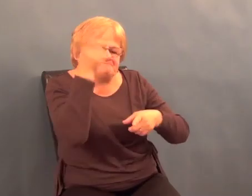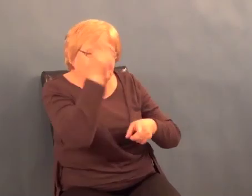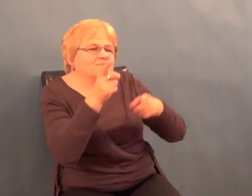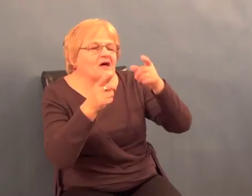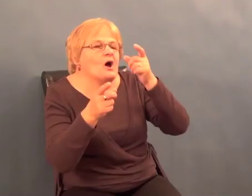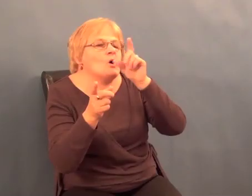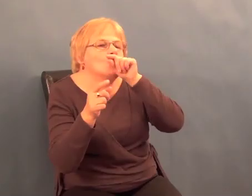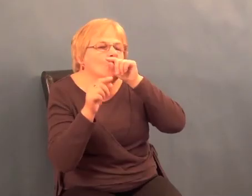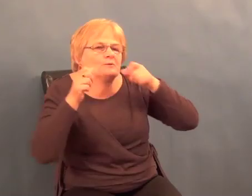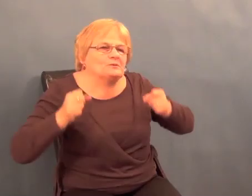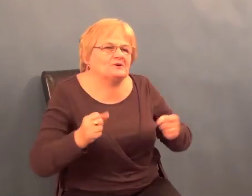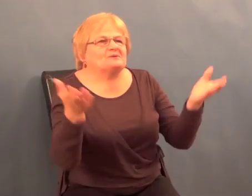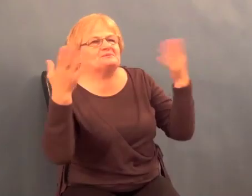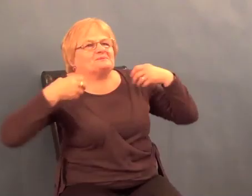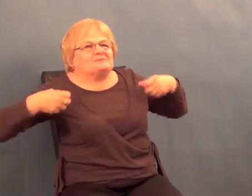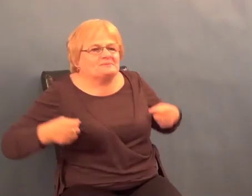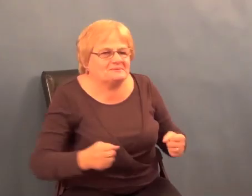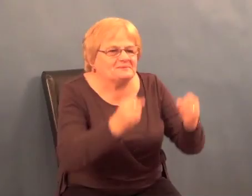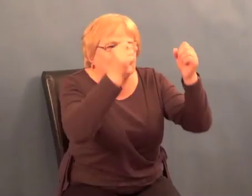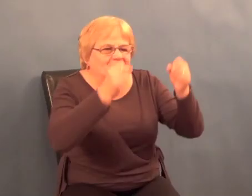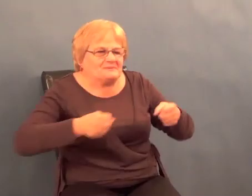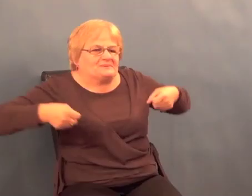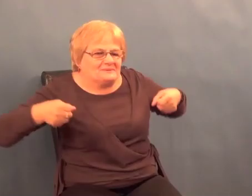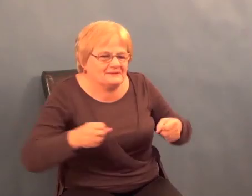Ptaszek huśta się na huśtawce.